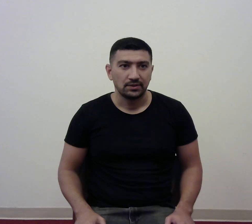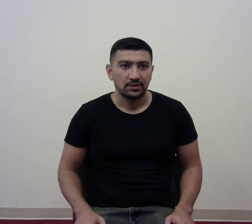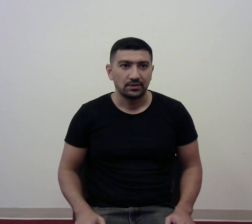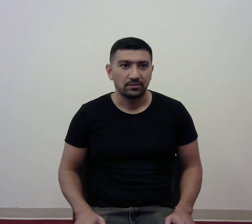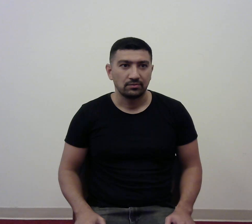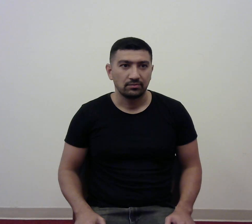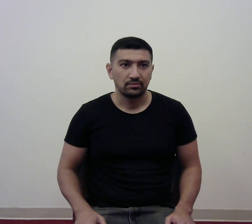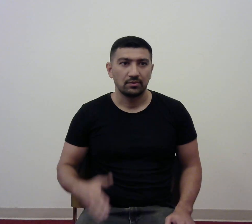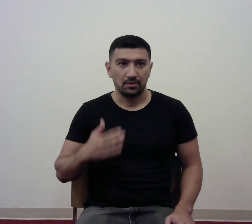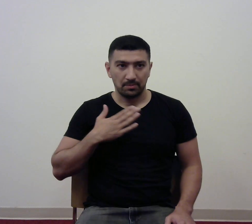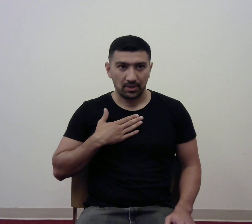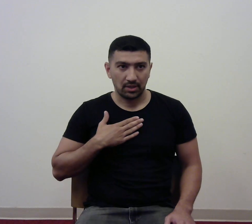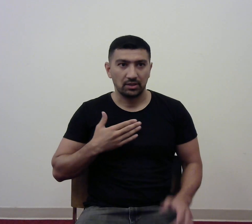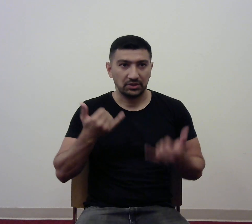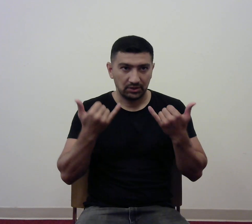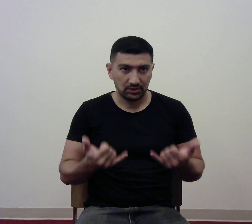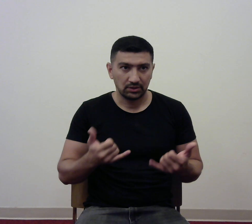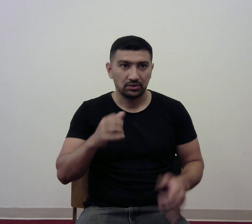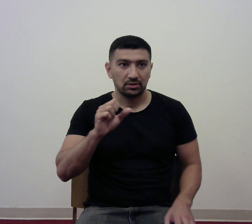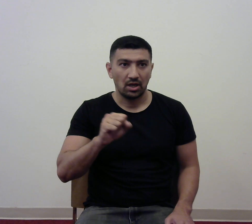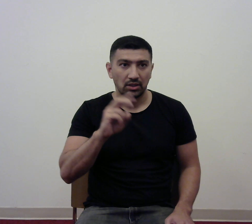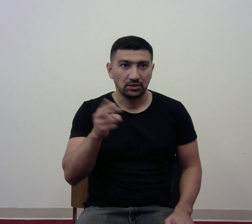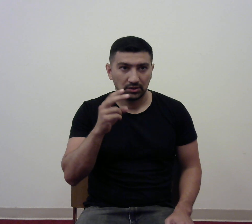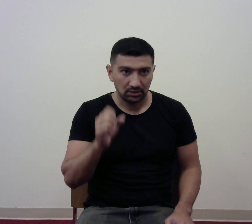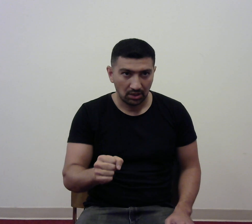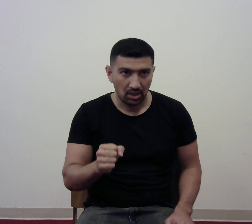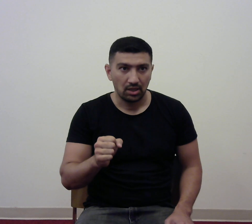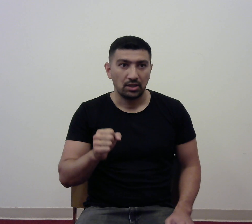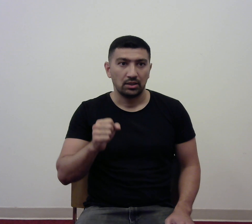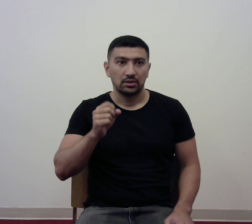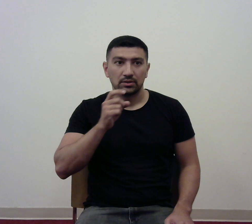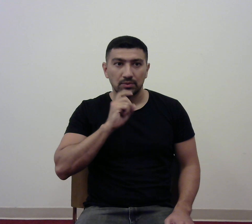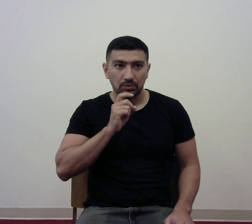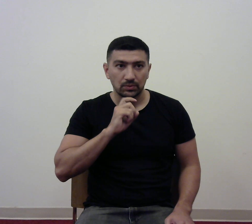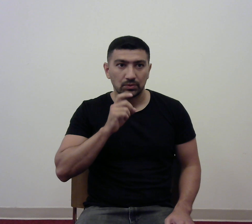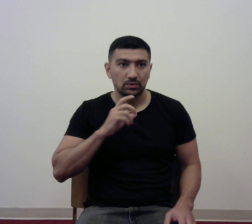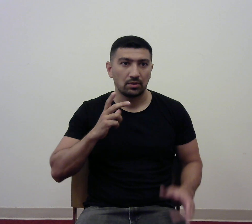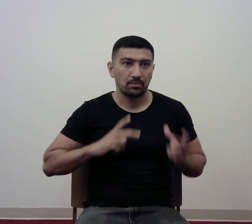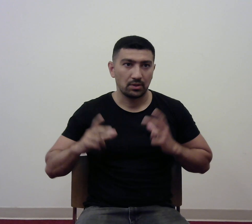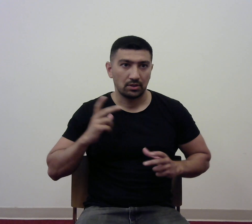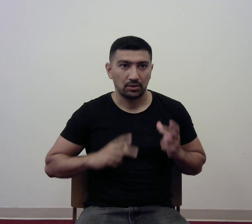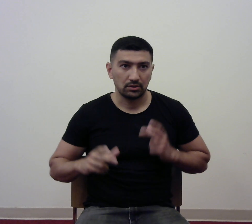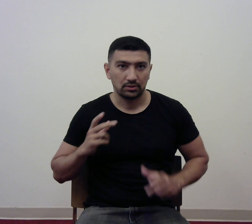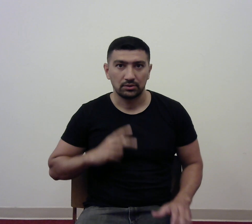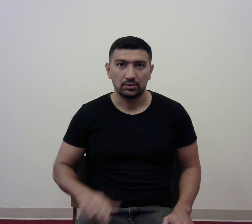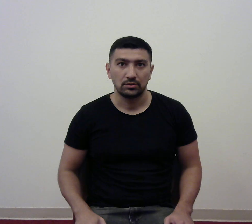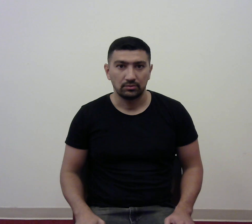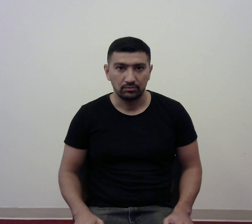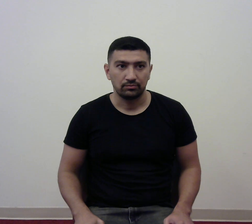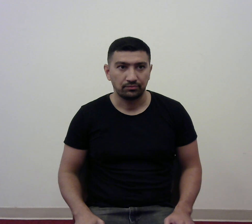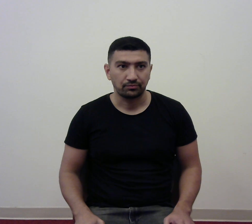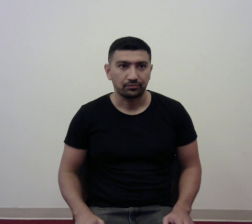Mən indi ADA universitetindəyəm